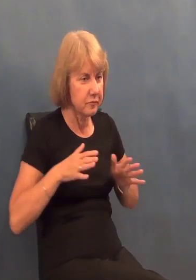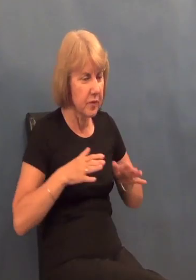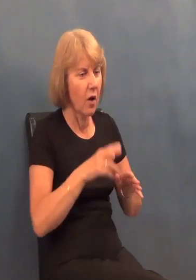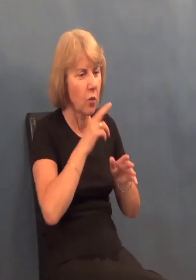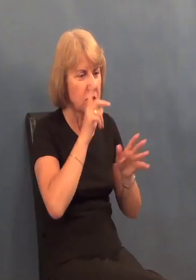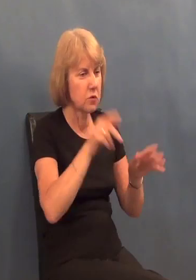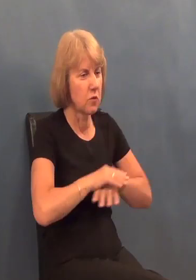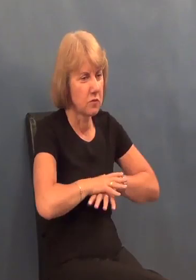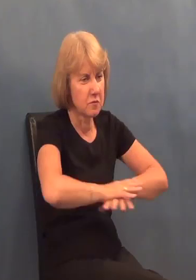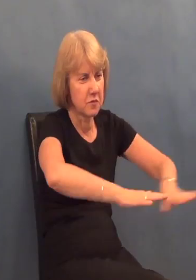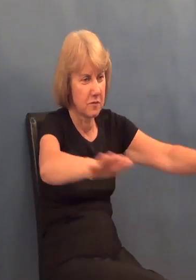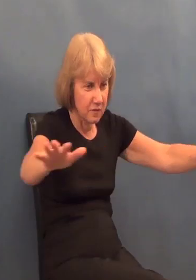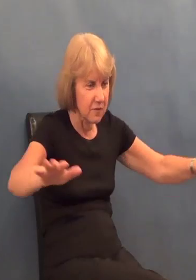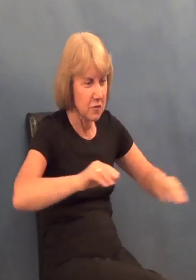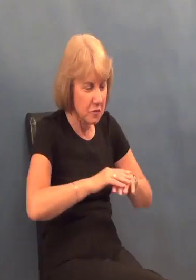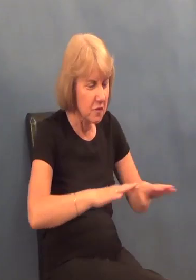A wszystkie gruszki rozsypują się.